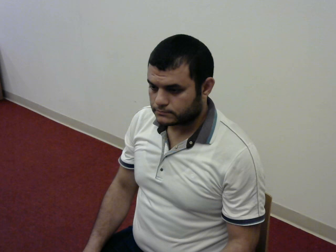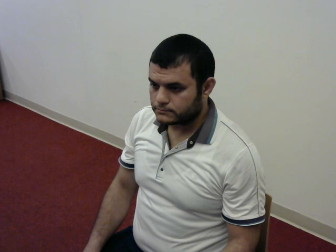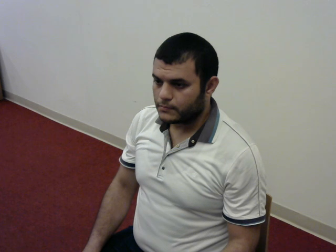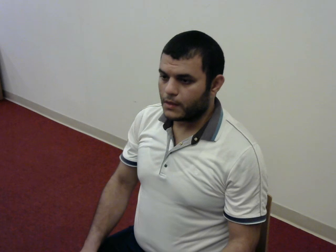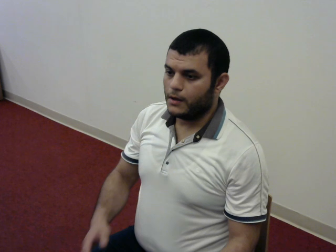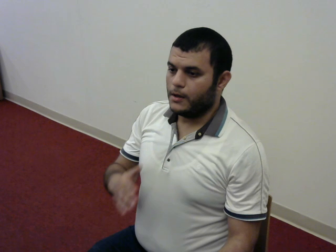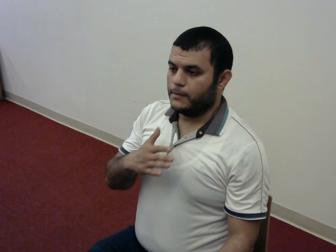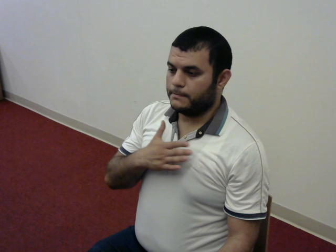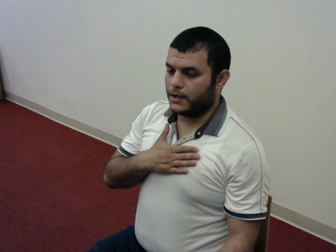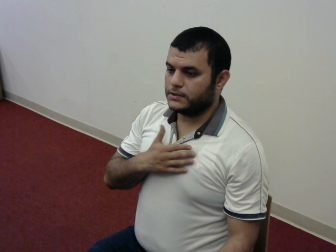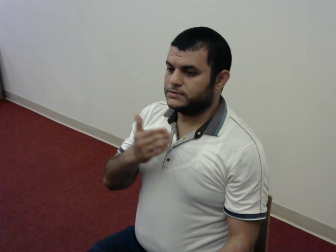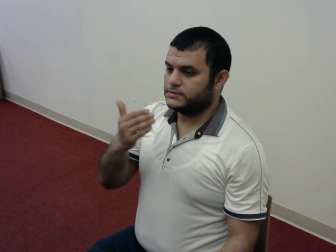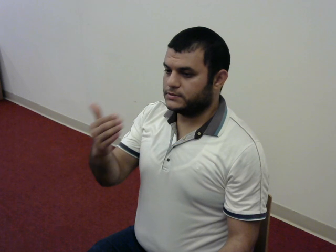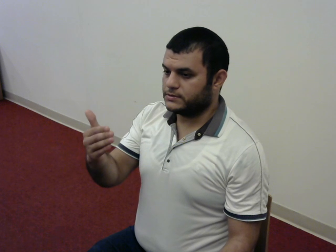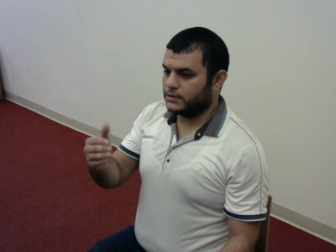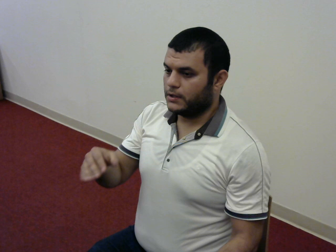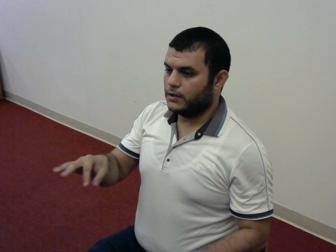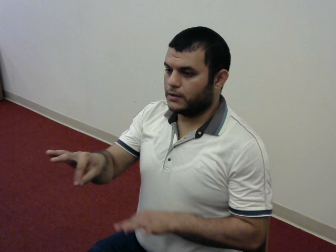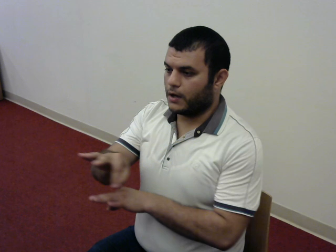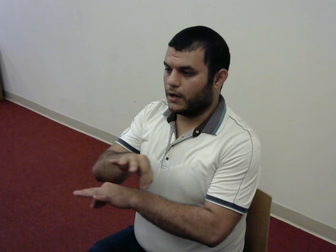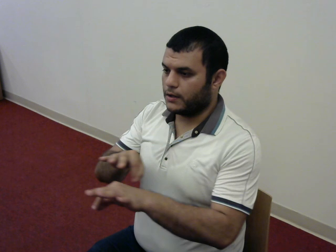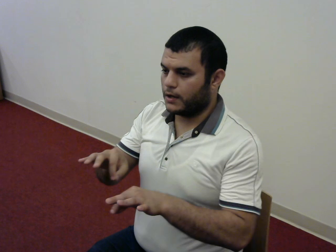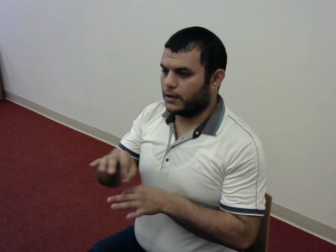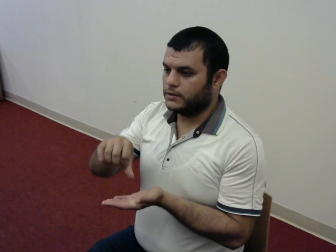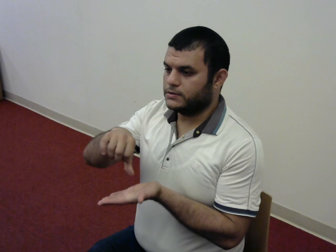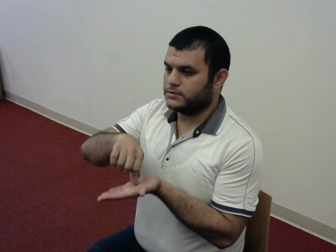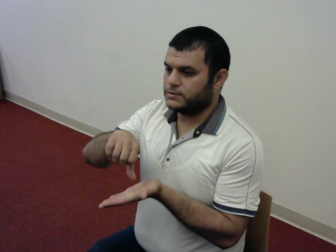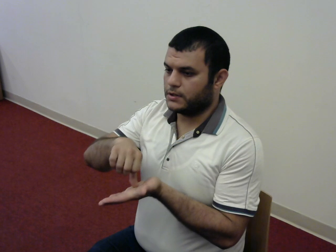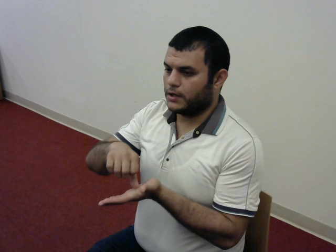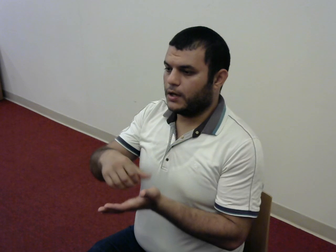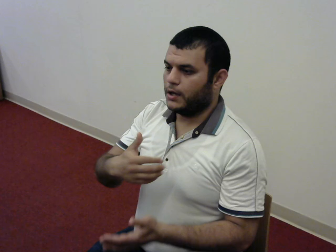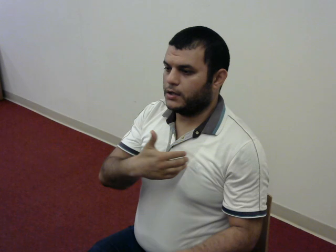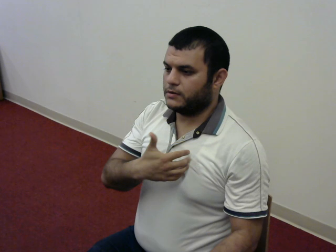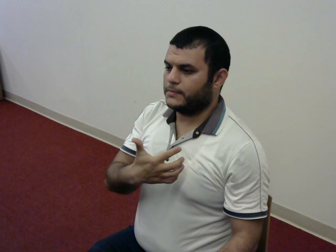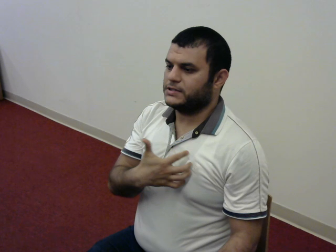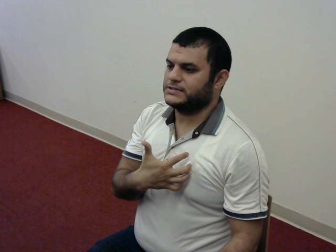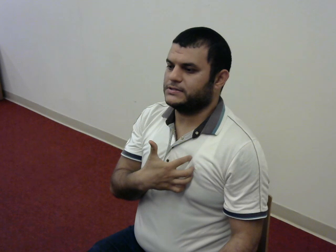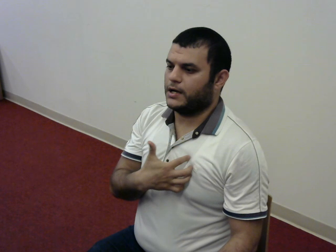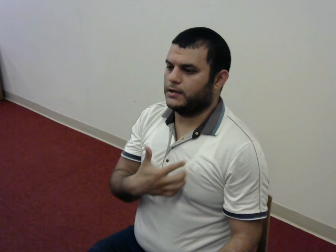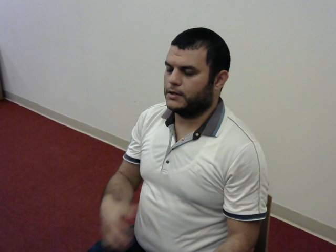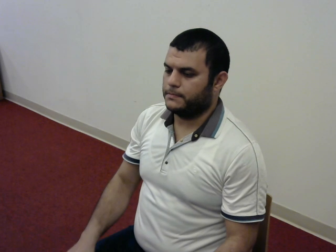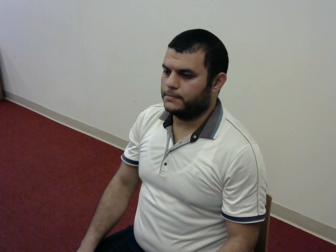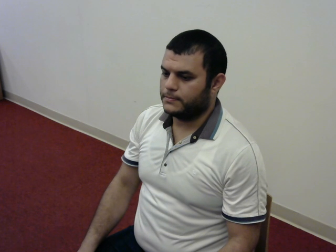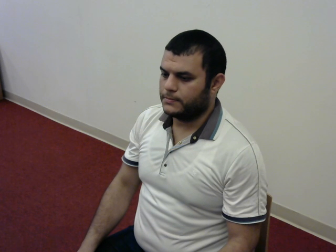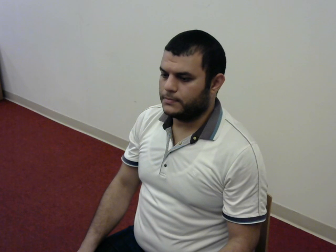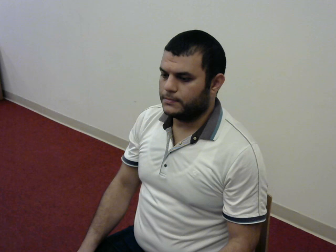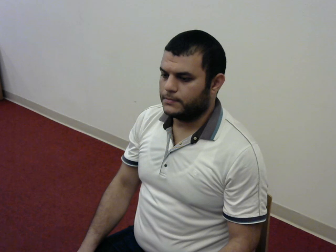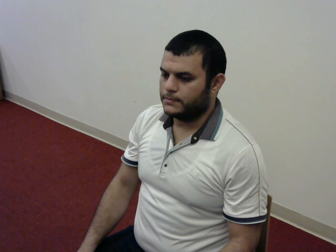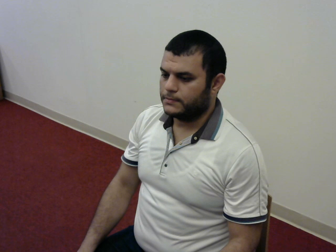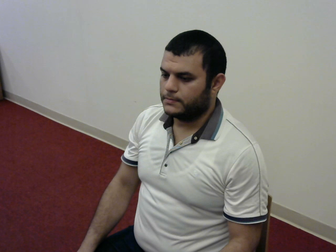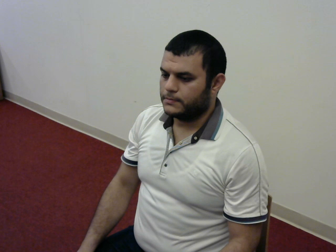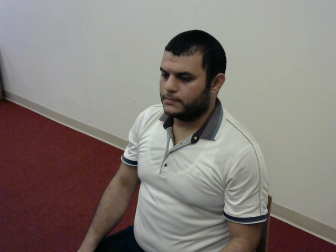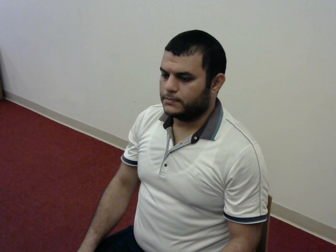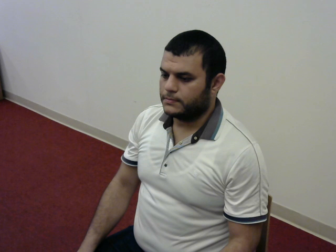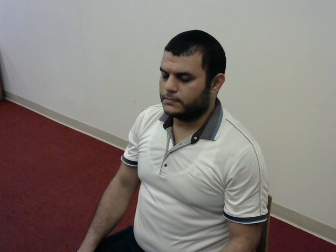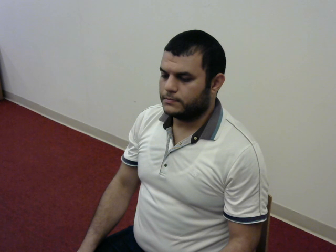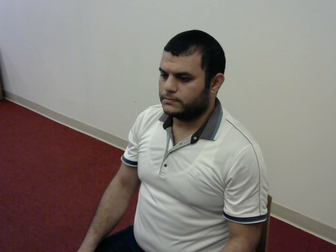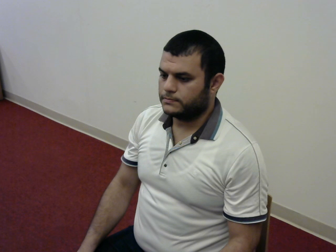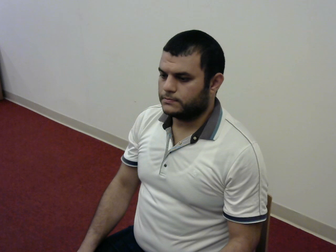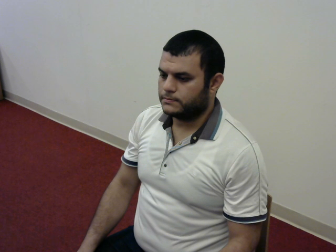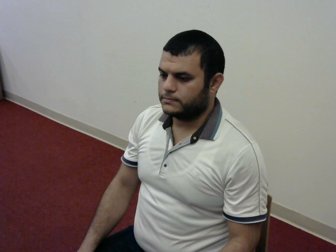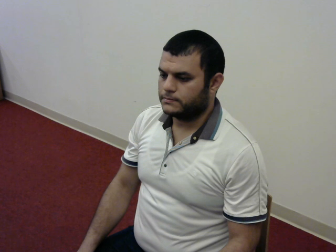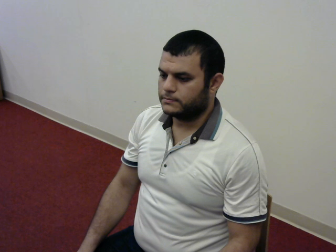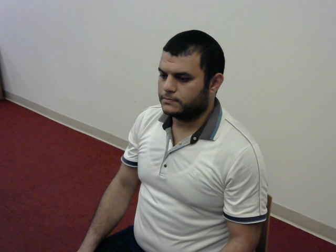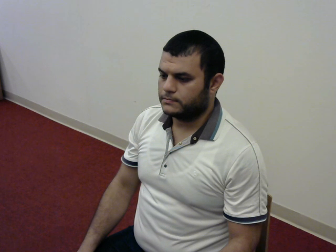Mən sizin layihədə iştirak etmək istərdim